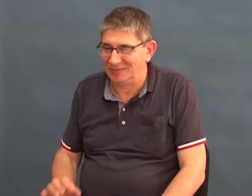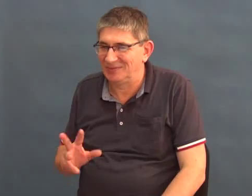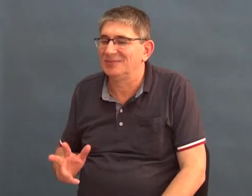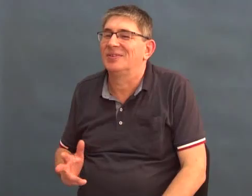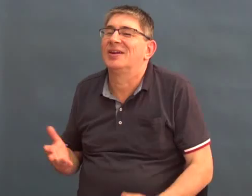OK.